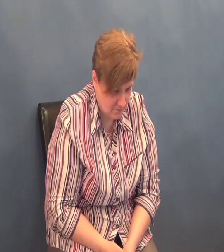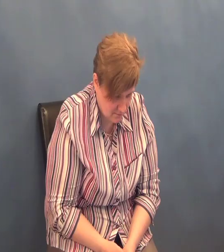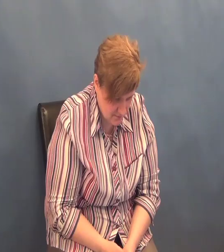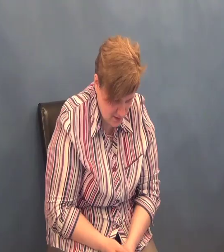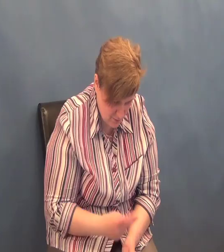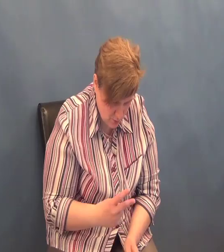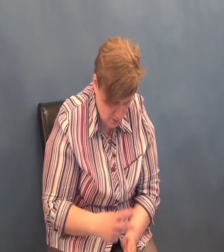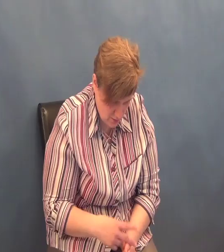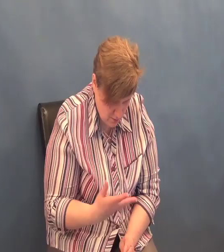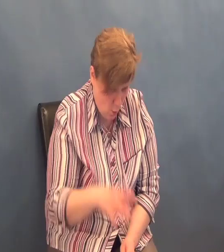Dwudziesty trzeci?